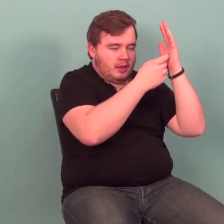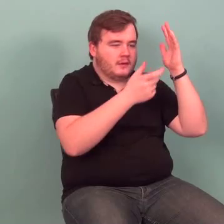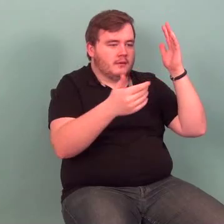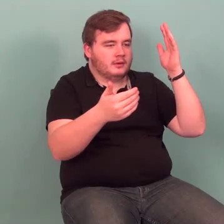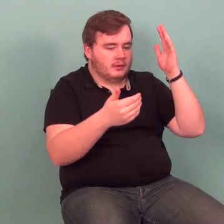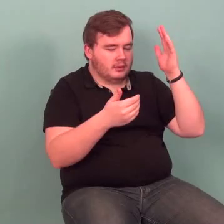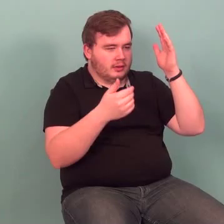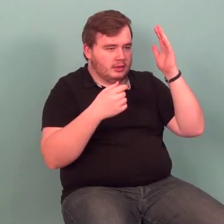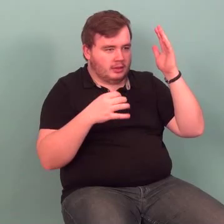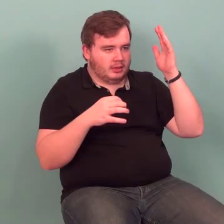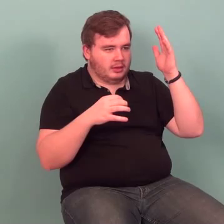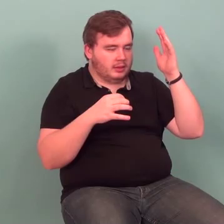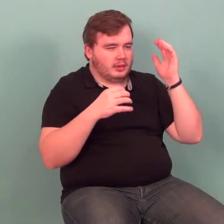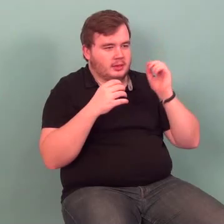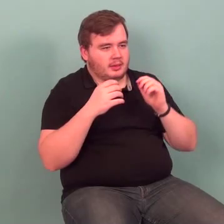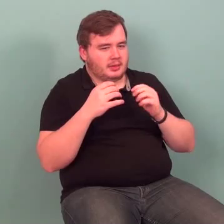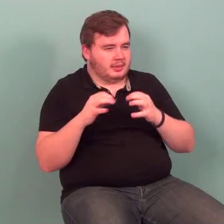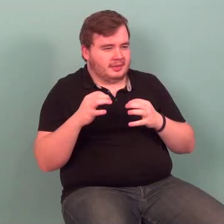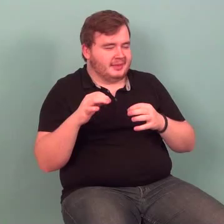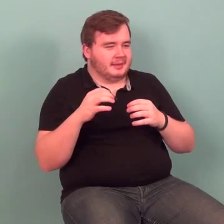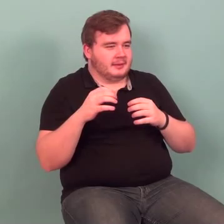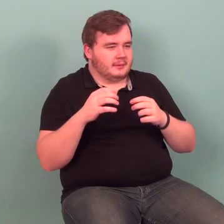Chłopak na dole spogląda ukradkiem na gruszki.